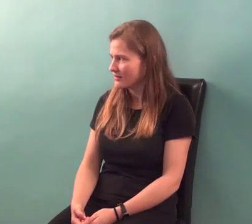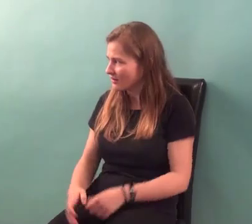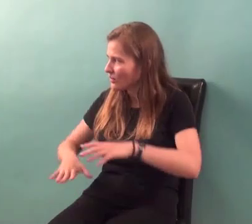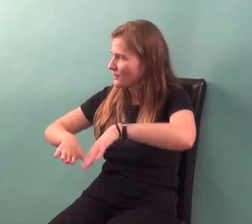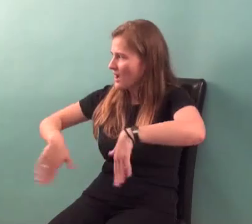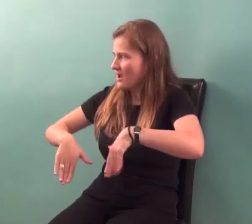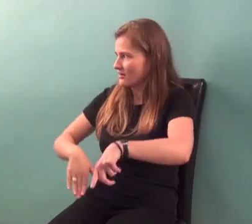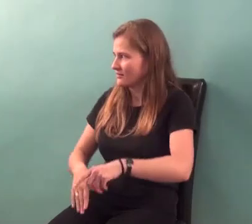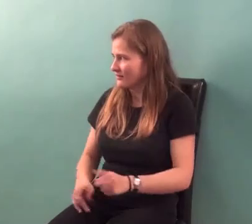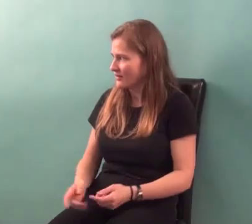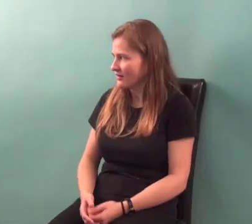Czyli na basenie nie wolno.